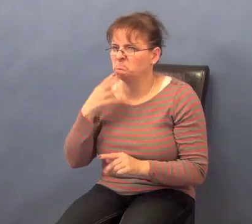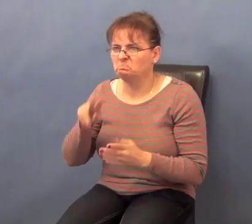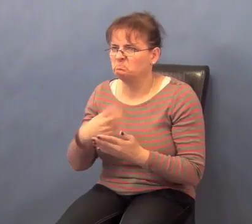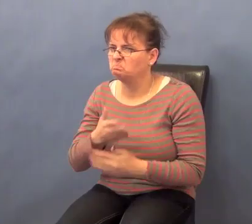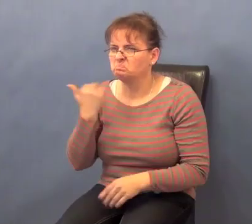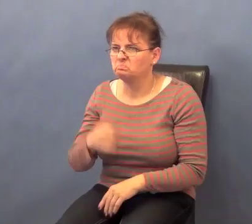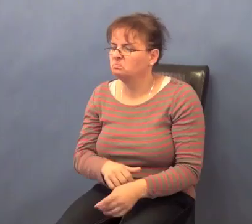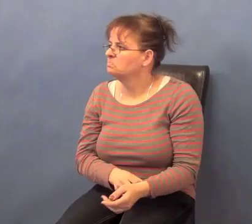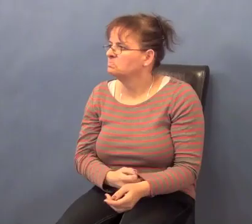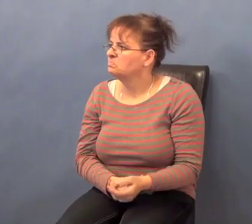Nie widziałam takiego znaku ostrzegającego przed upadkiem.